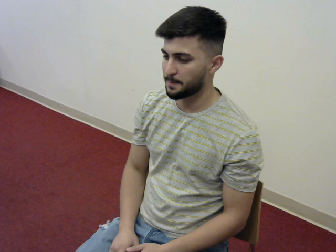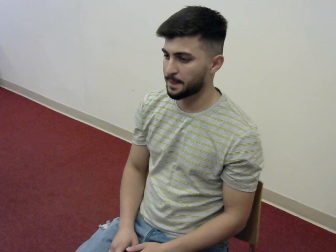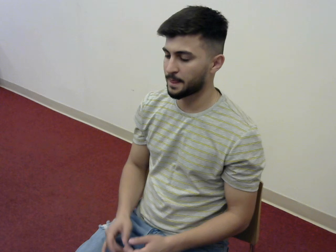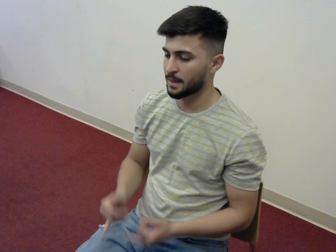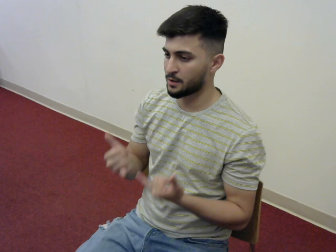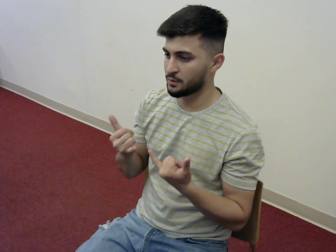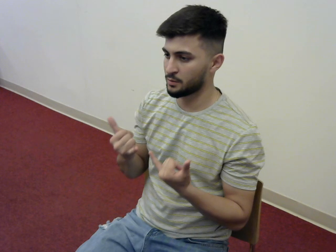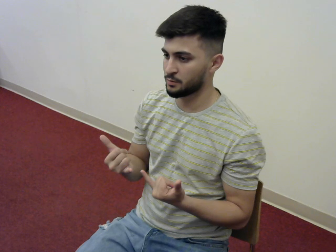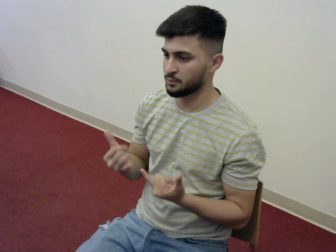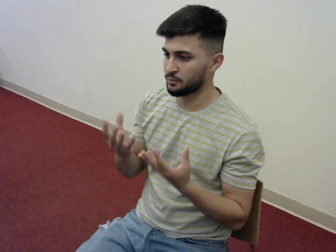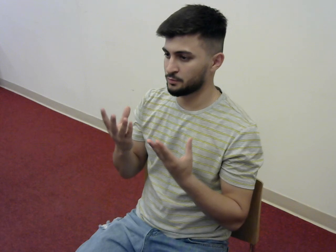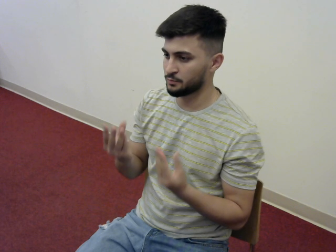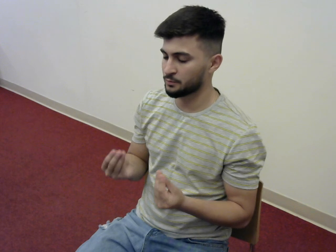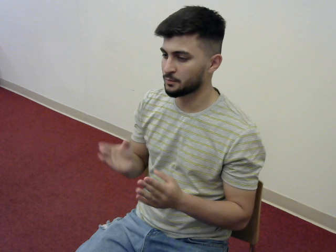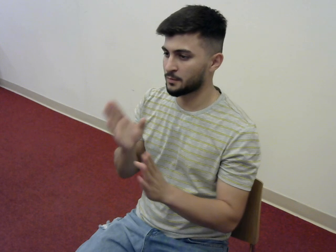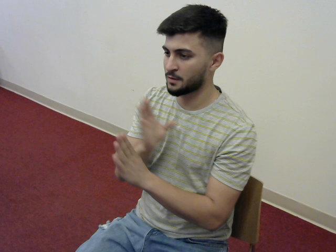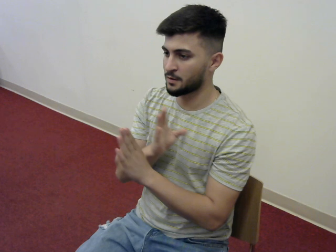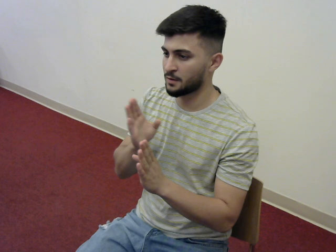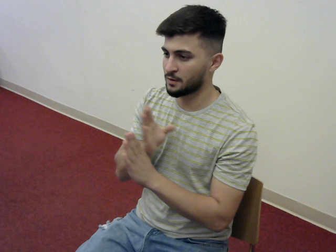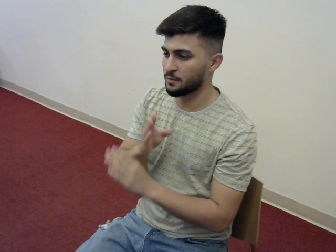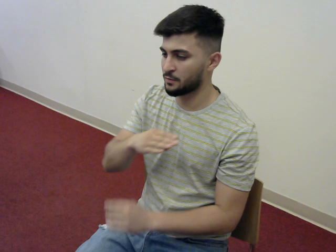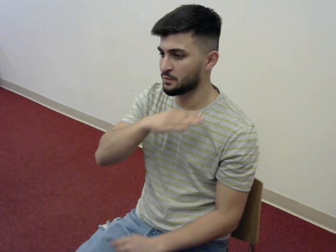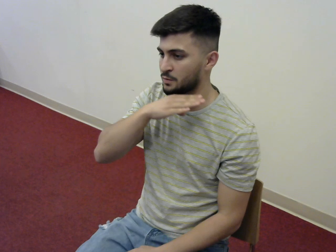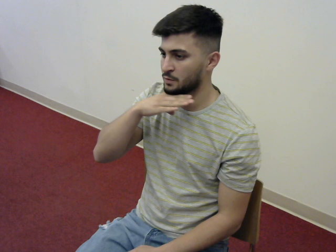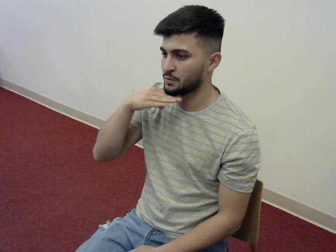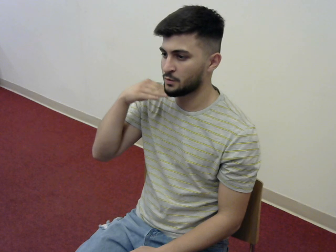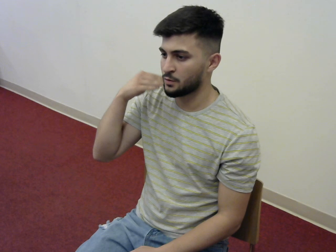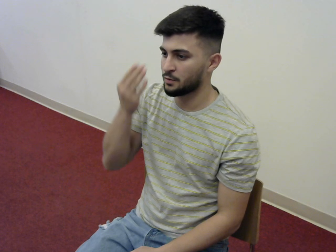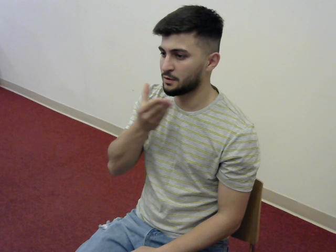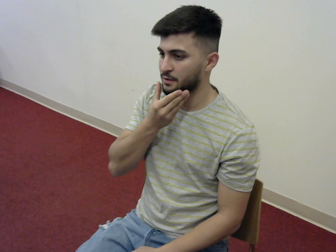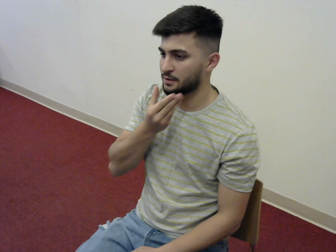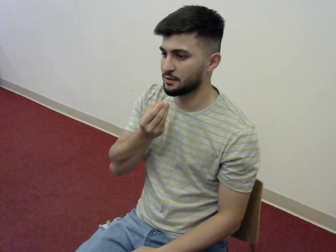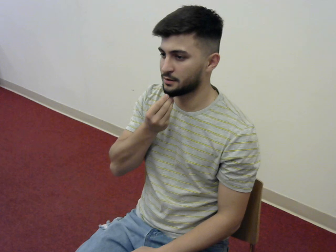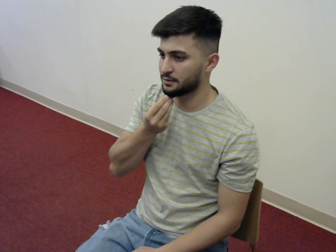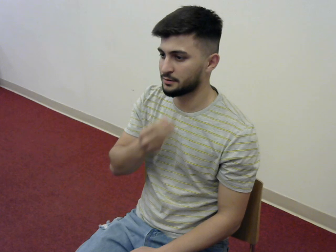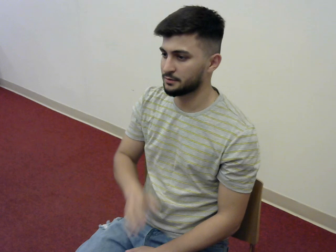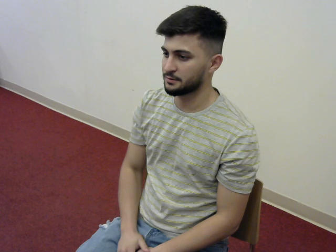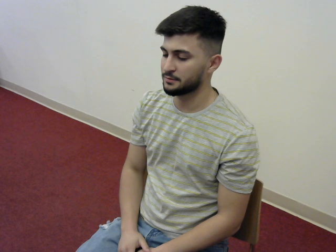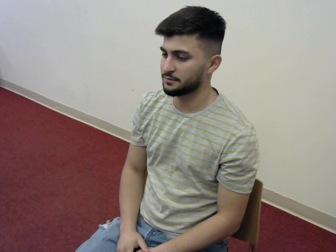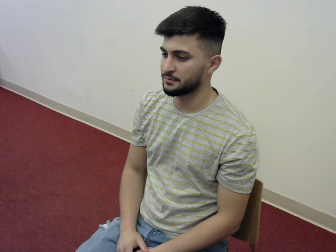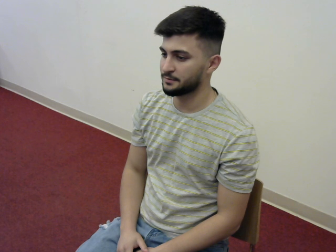Bu gün hava çox gözəldir